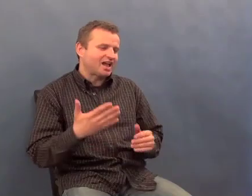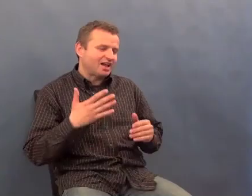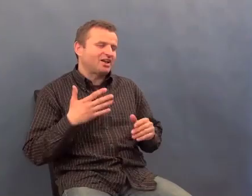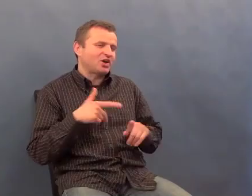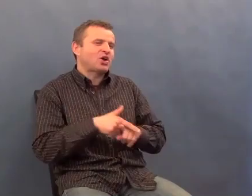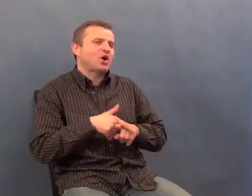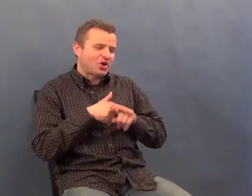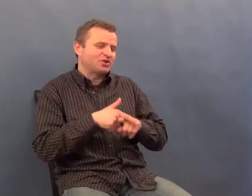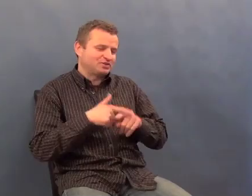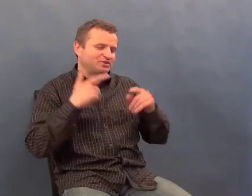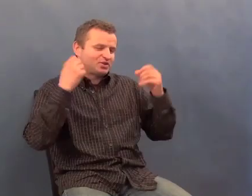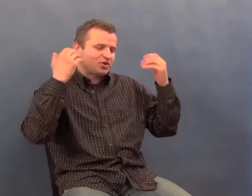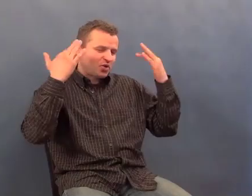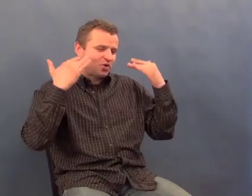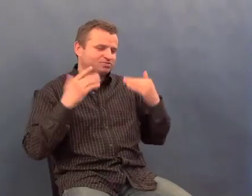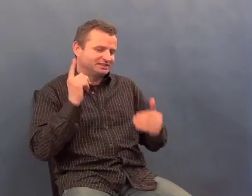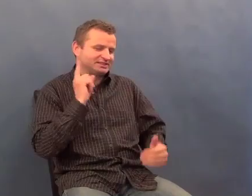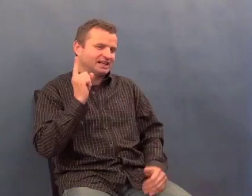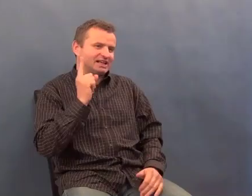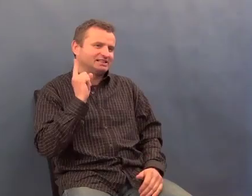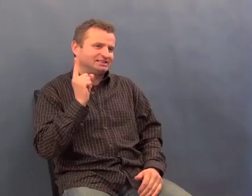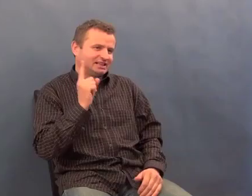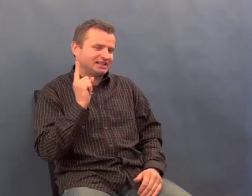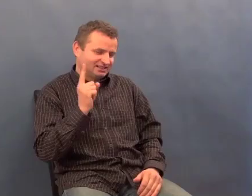Zakaz kąpania koni.